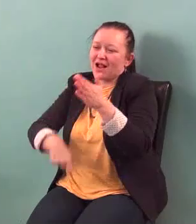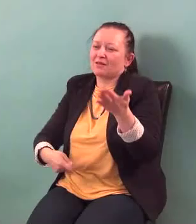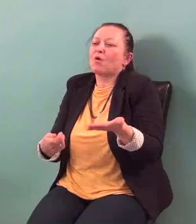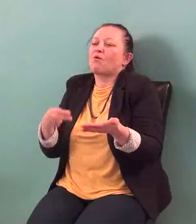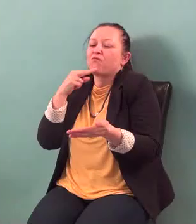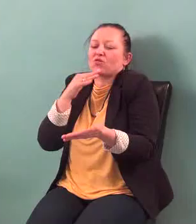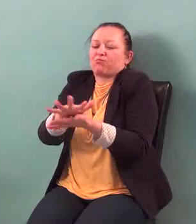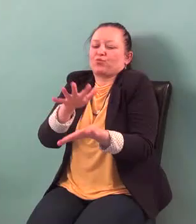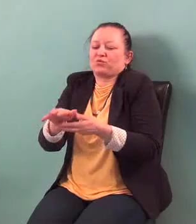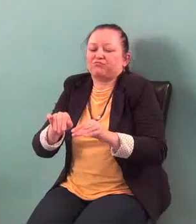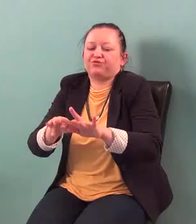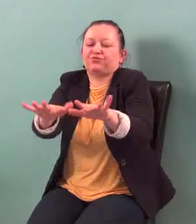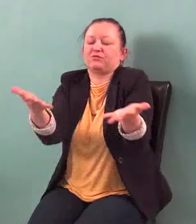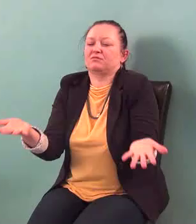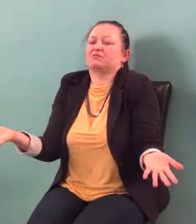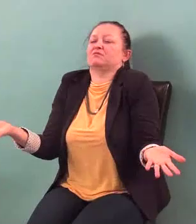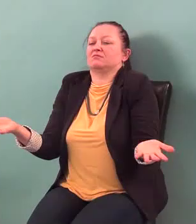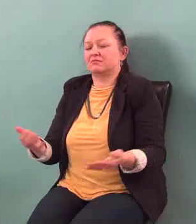Brudzi się woda w całym jeziorze.